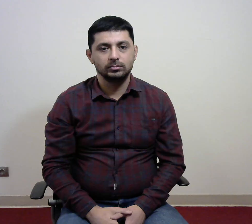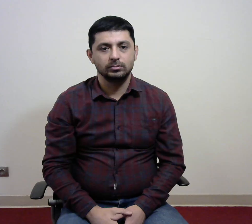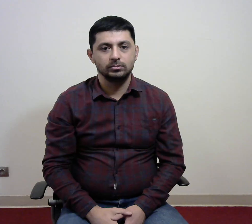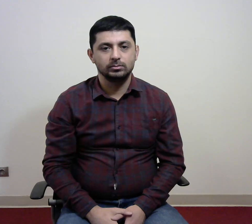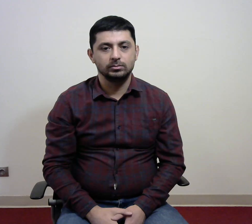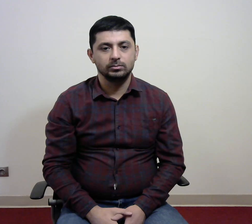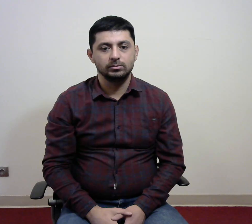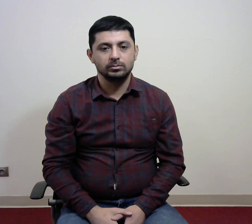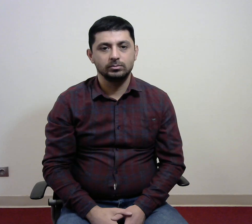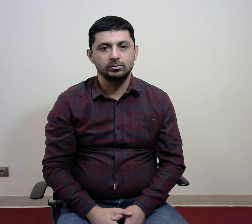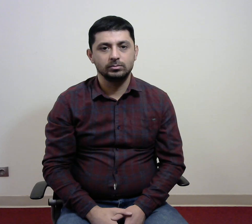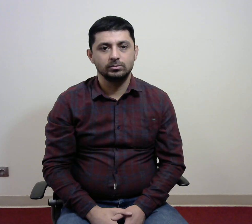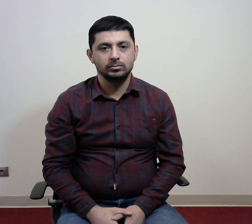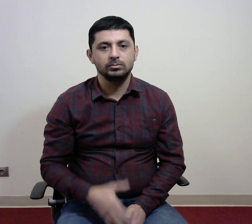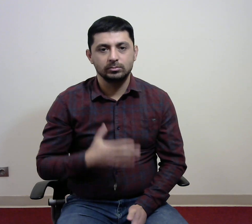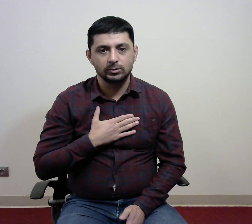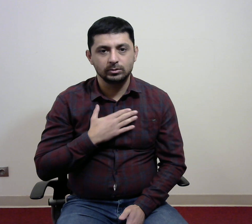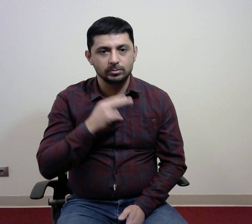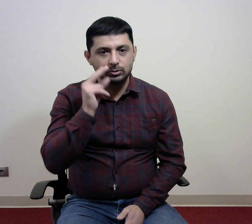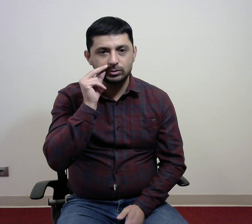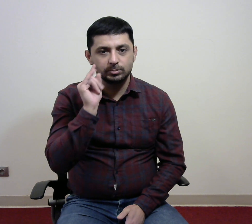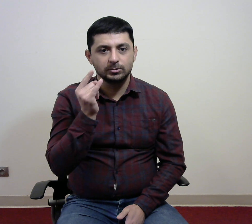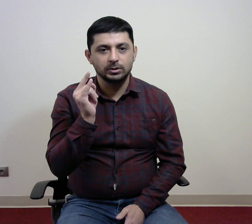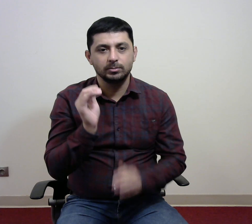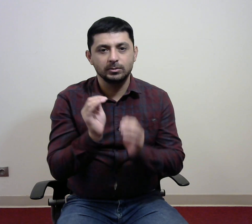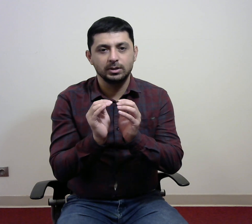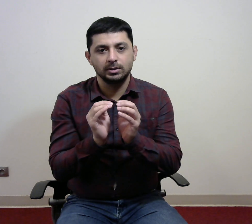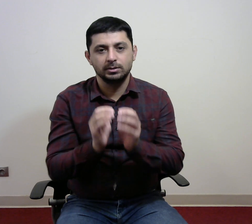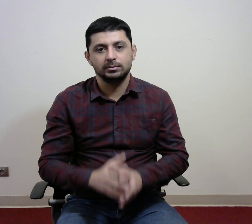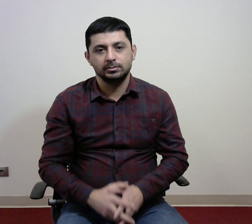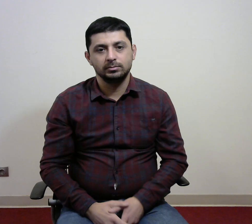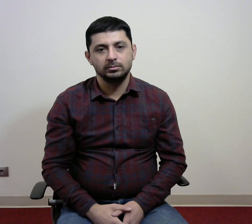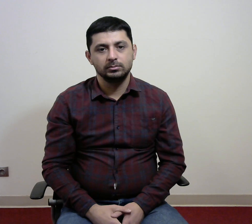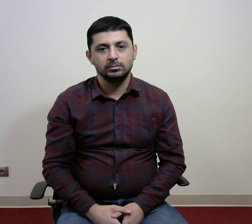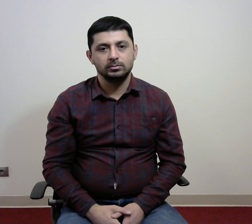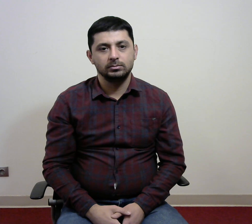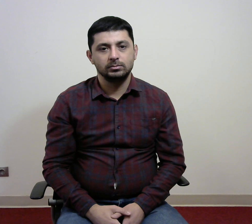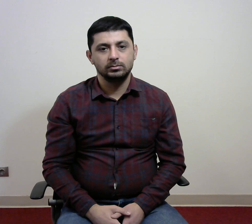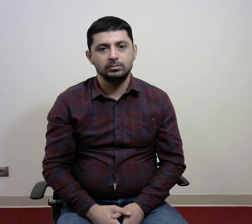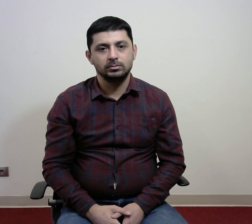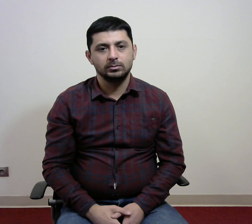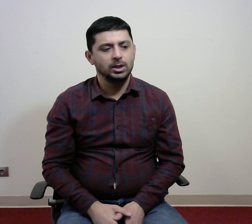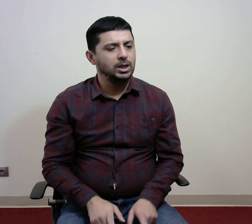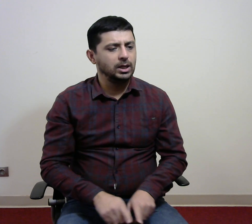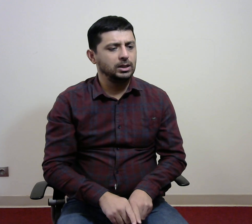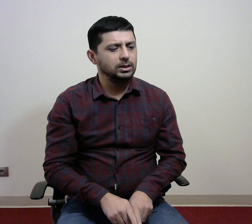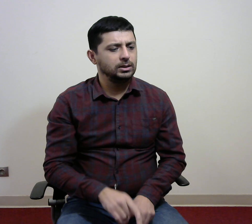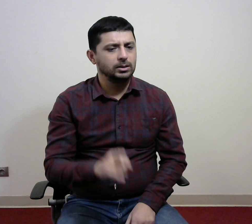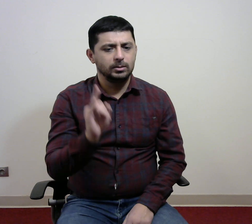Mənim pişiyim balacadır